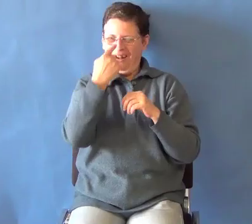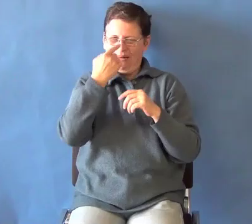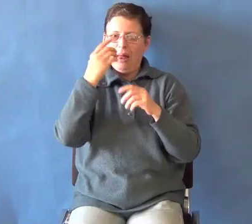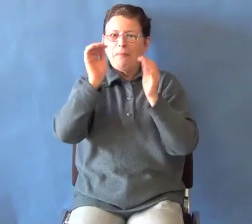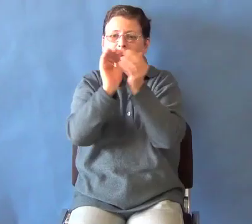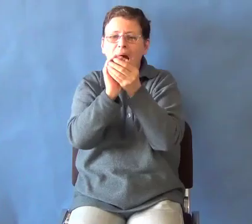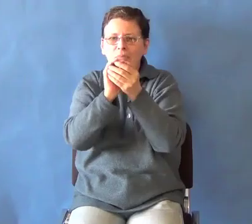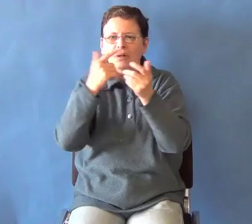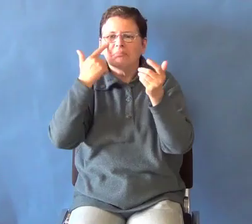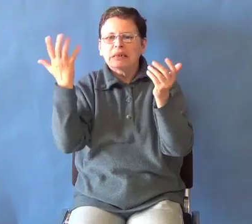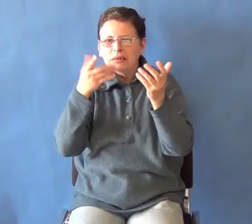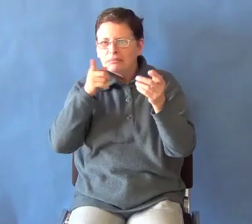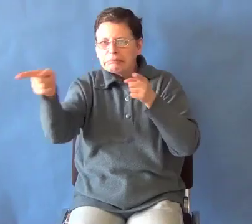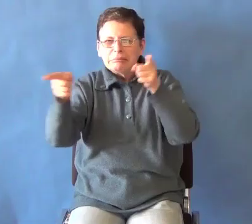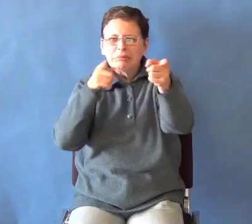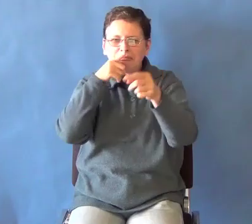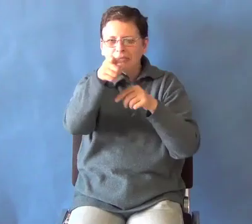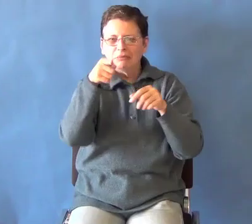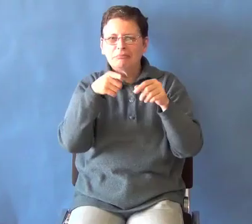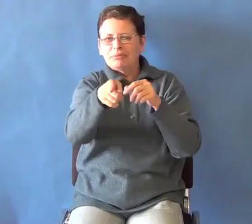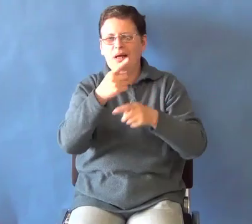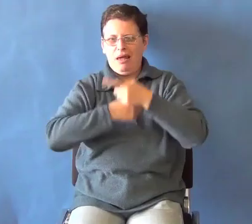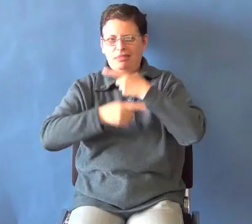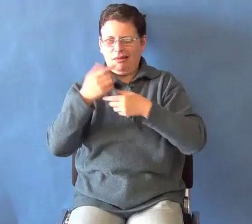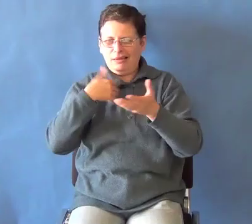Gdyby kula była mała, można spudłować i nie trafić tam, gdzie się chce.